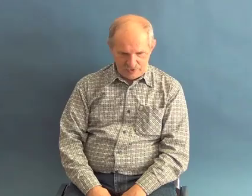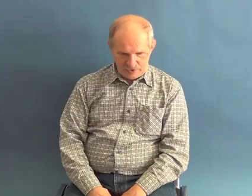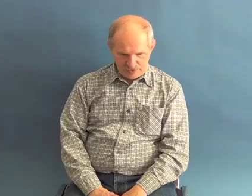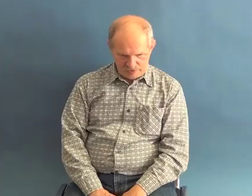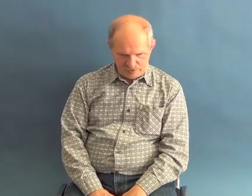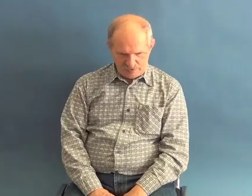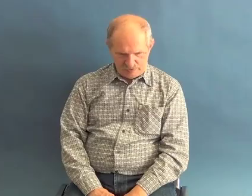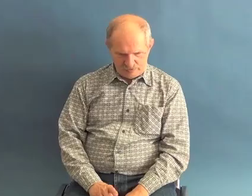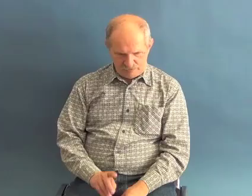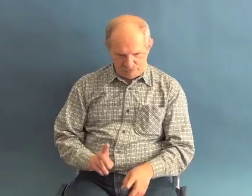Poczekaj.